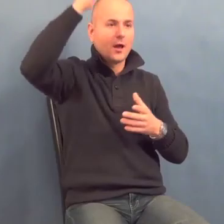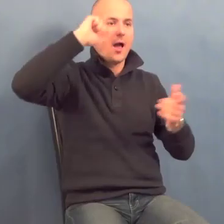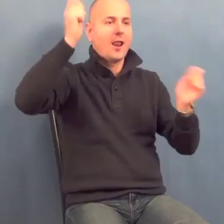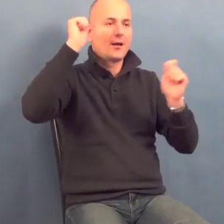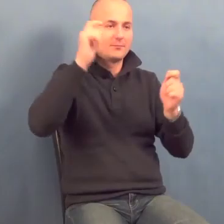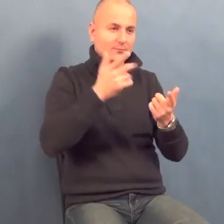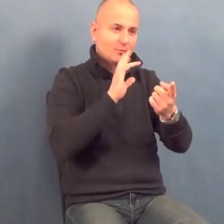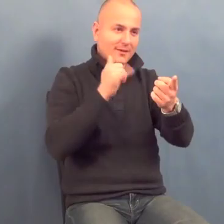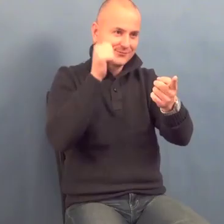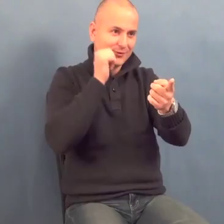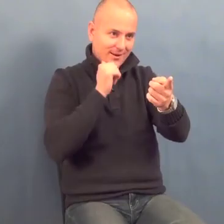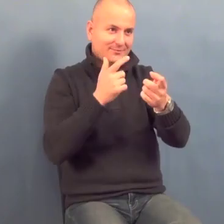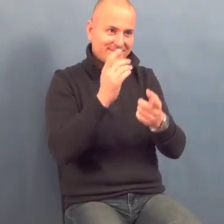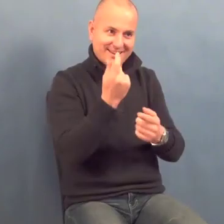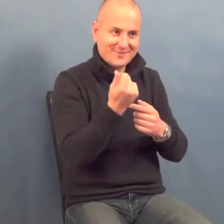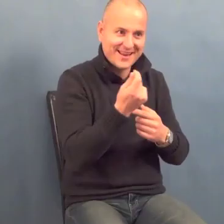Tak jak było wczoraj, o mały włos.